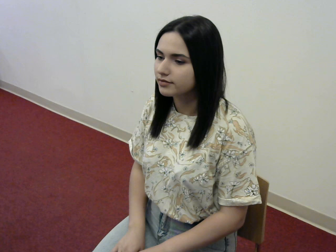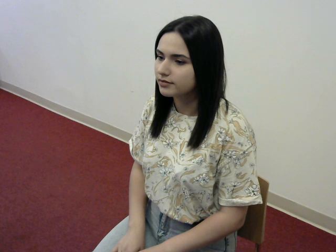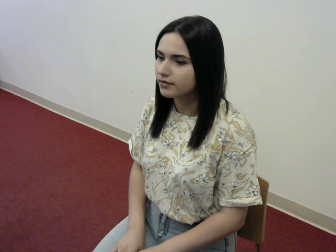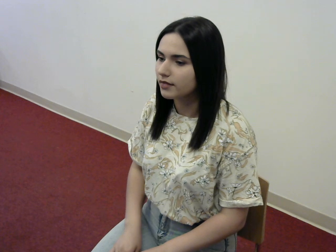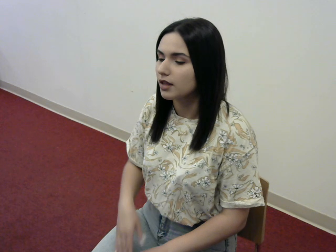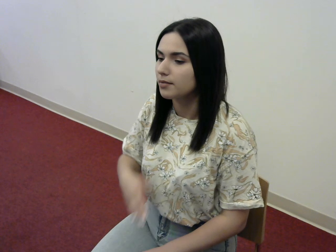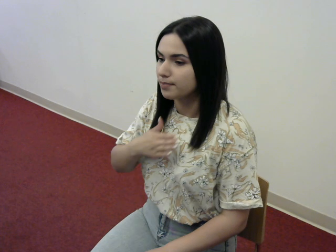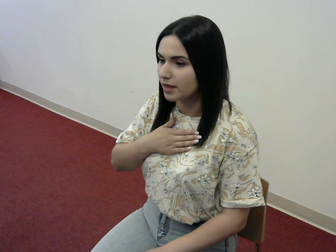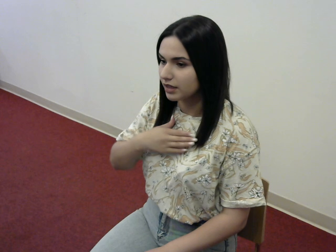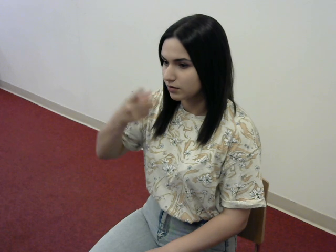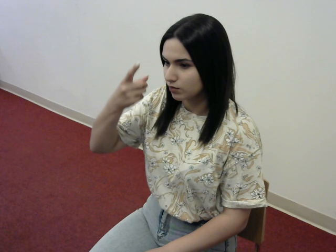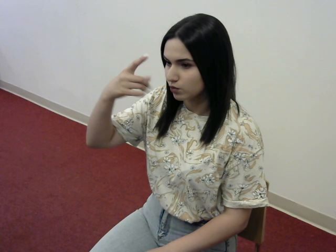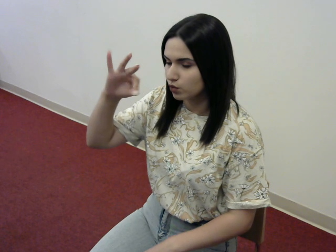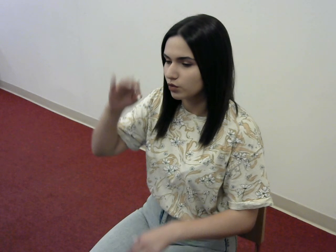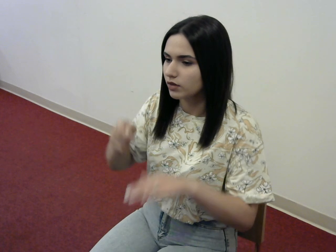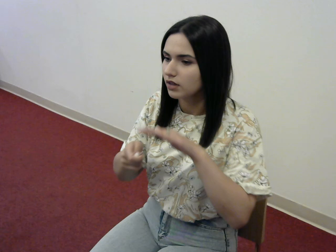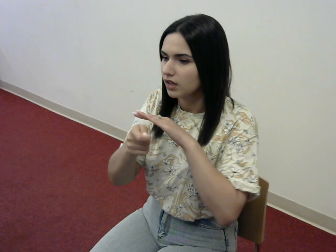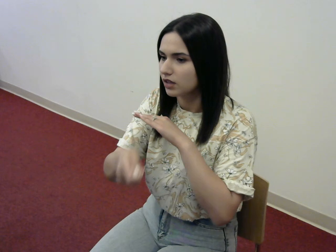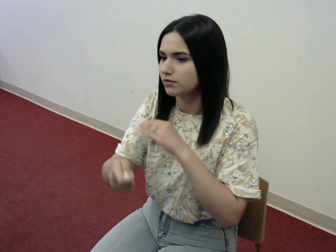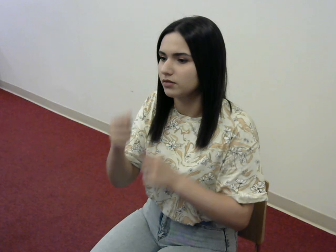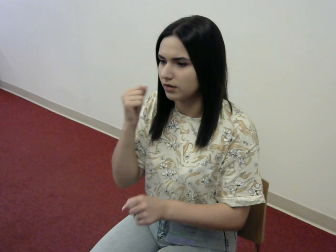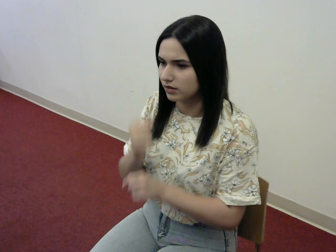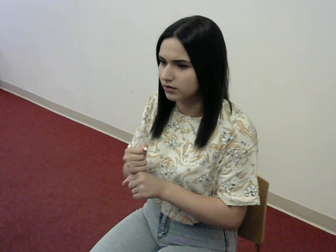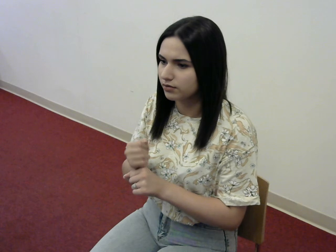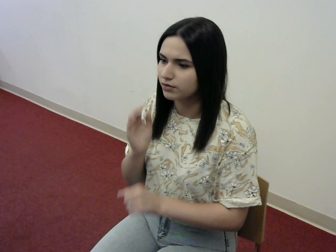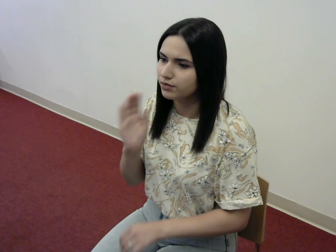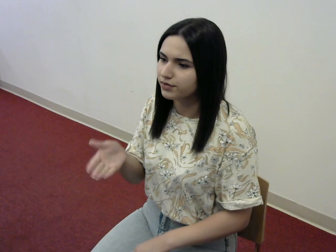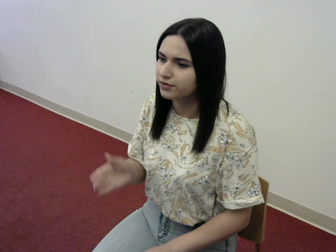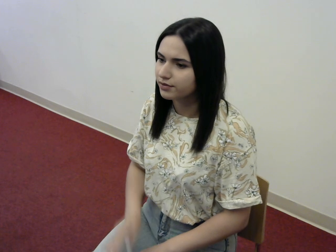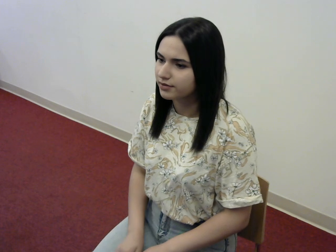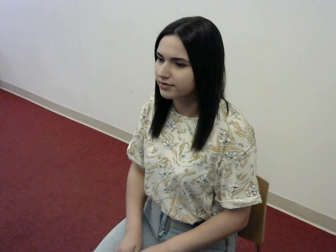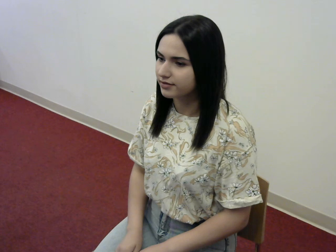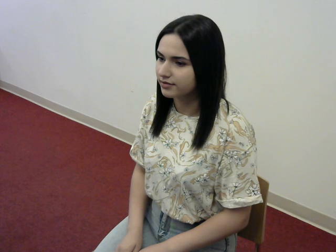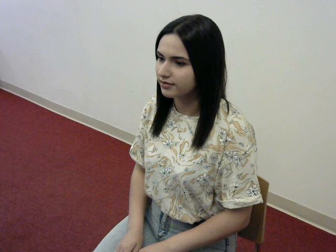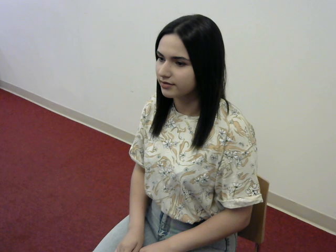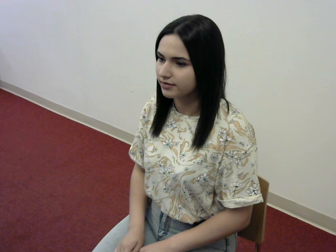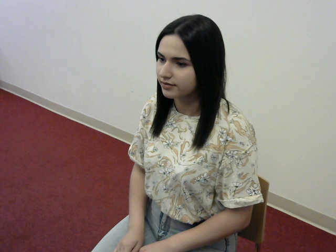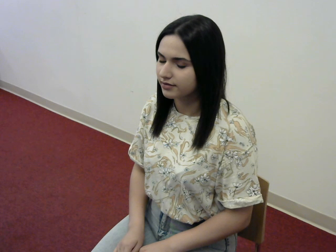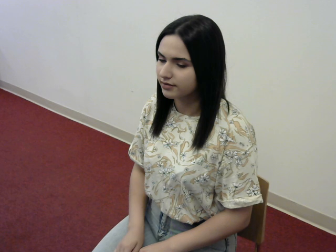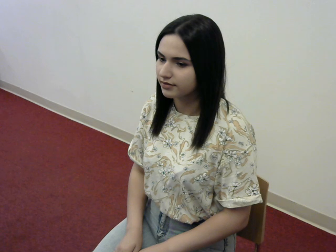Mən polisə müraciət edəcəyəm